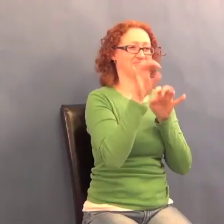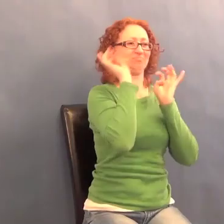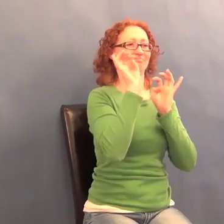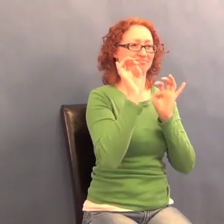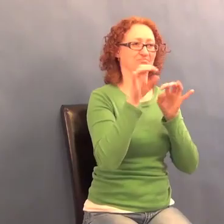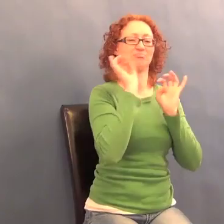Głowa odchyla się do tyłu.